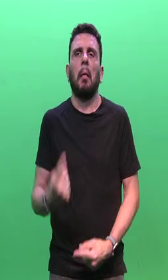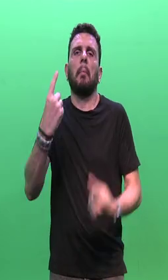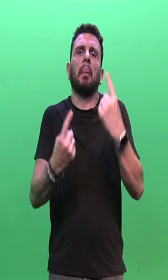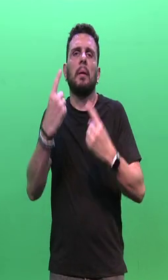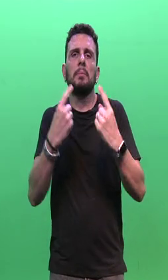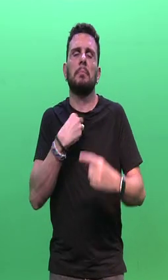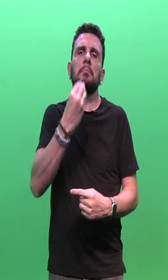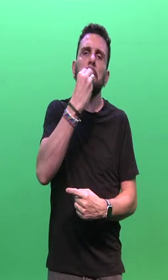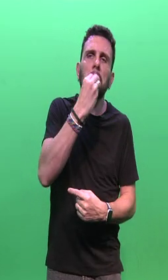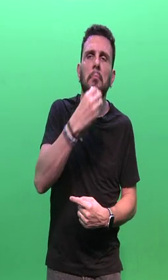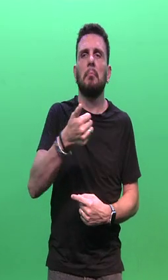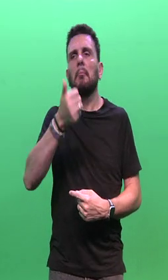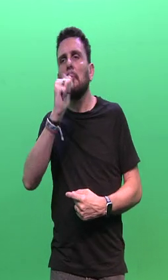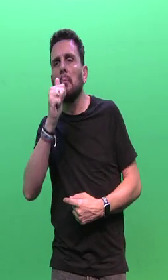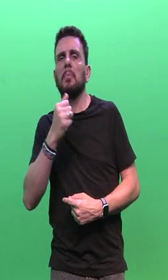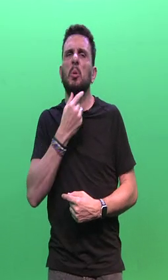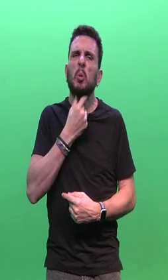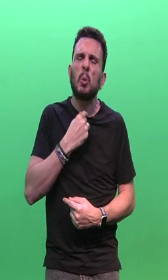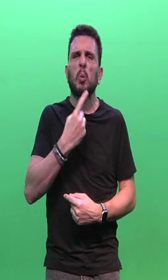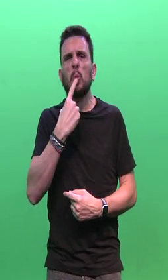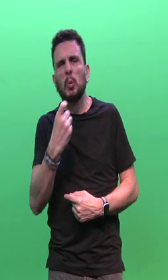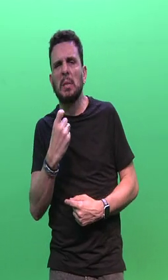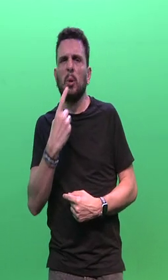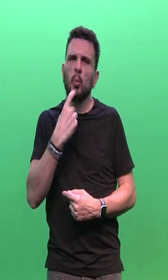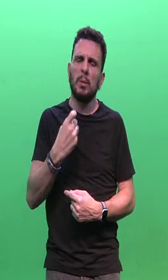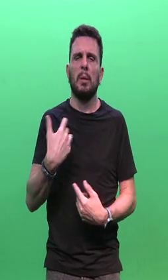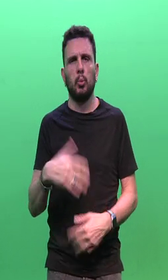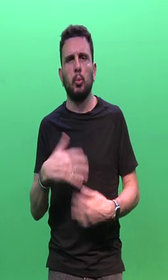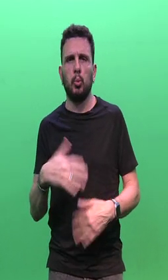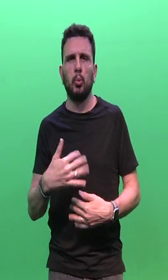De vegades, quan menjo i bec em costa d'empassar.